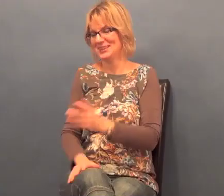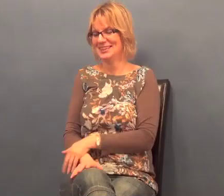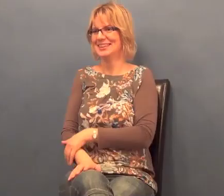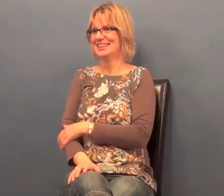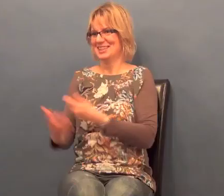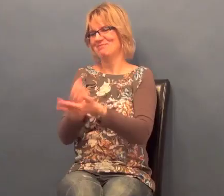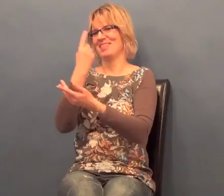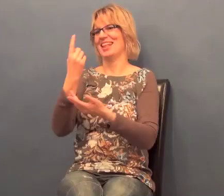Znalazł i wziął jedną.